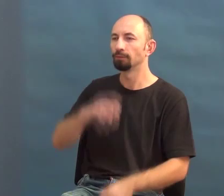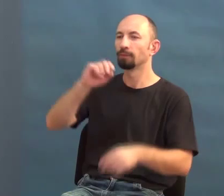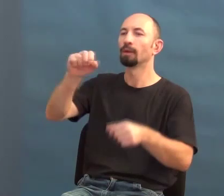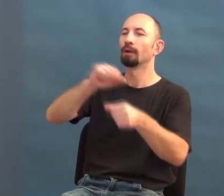Jest.